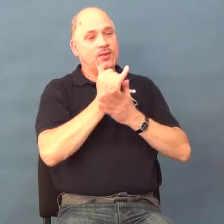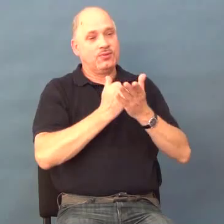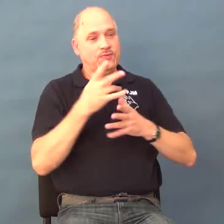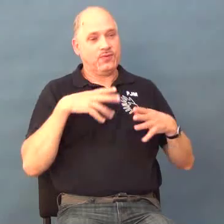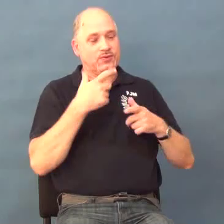Co zrobić?